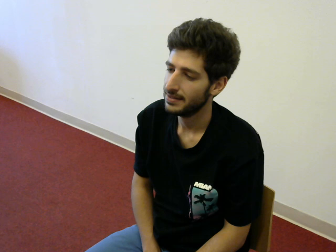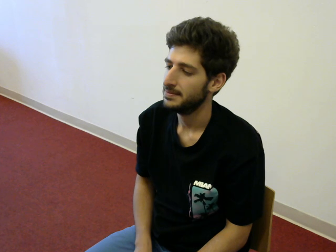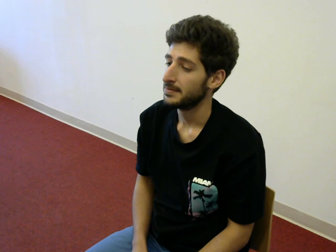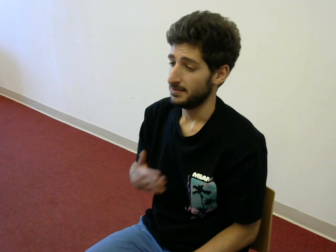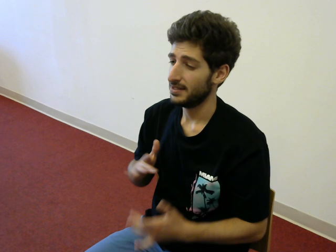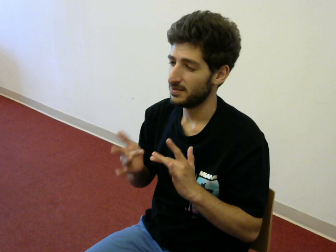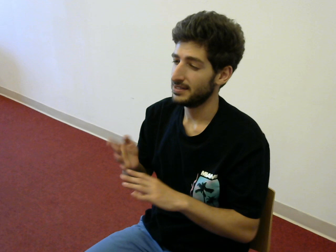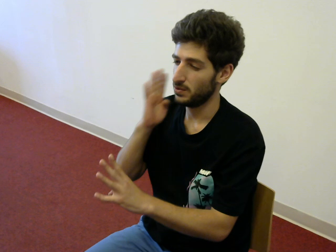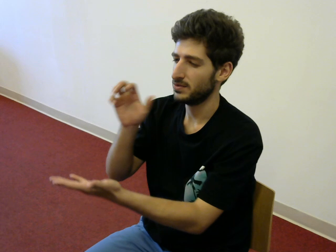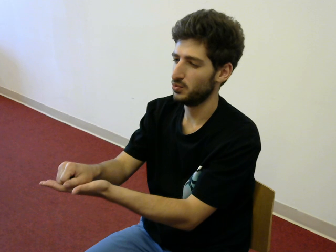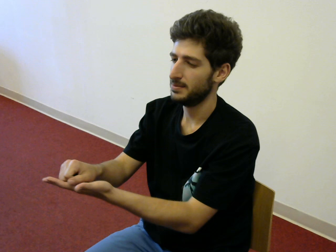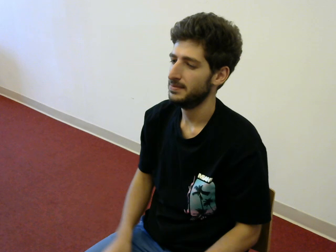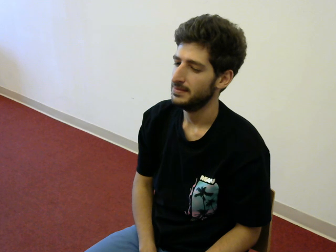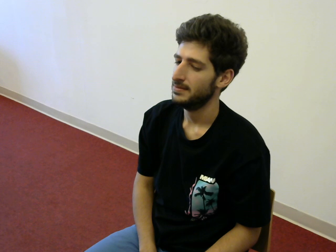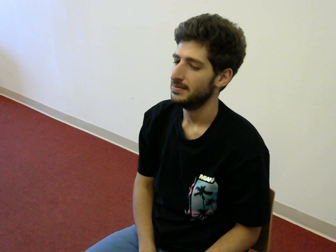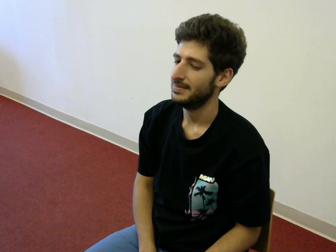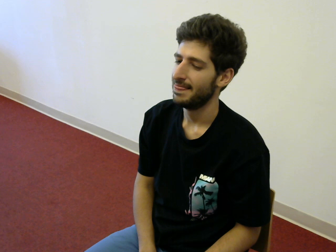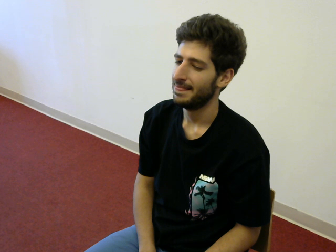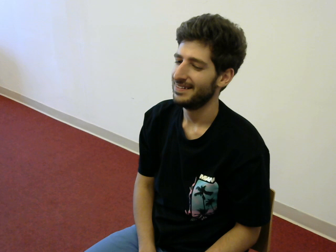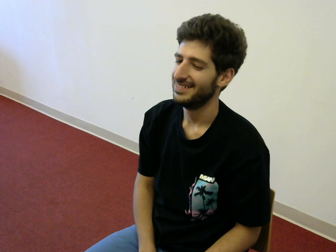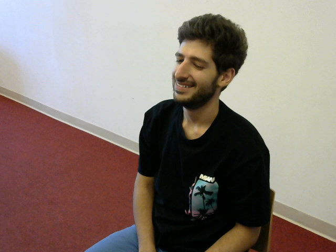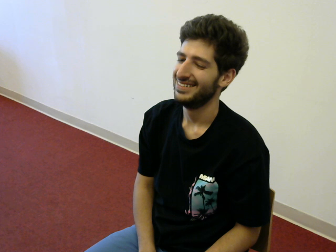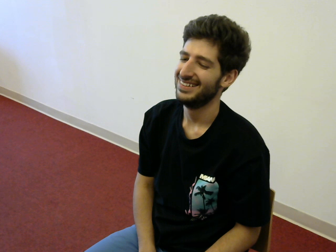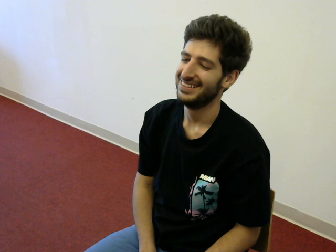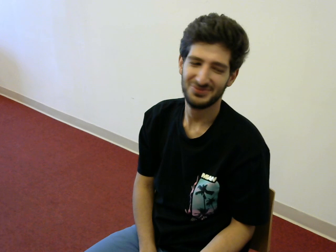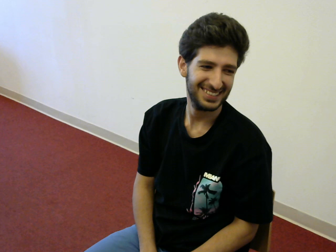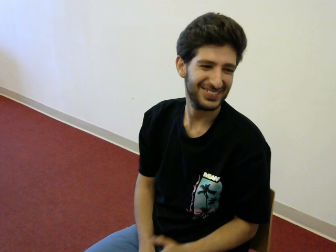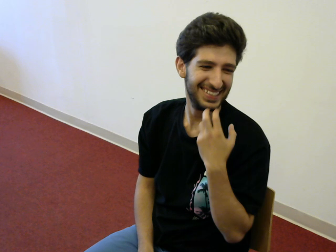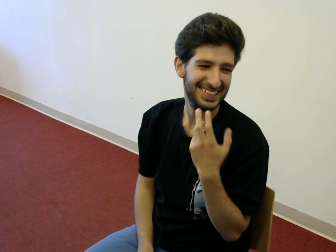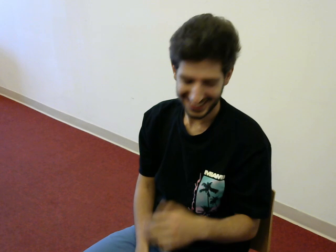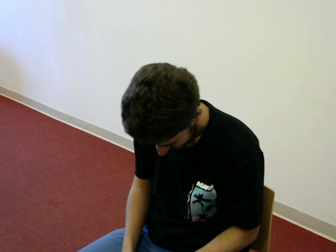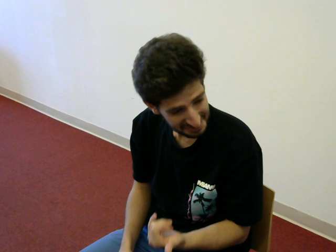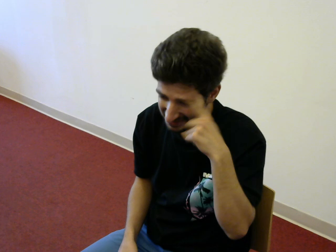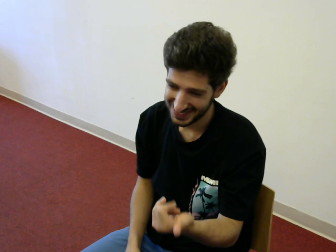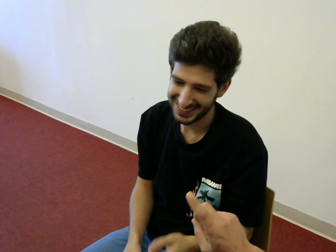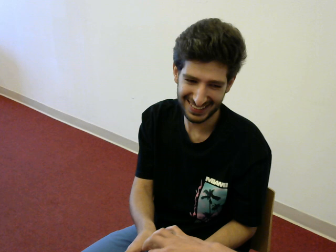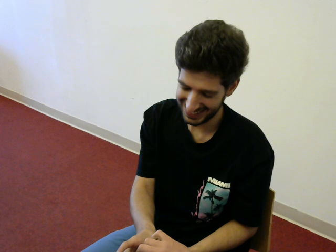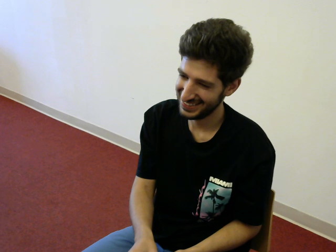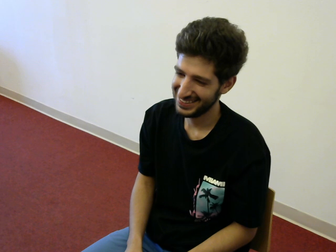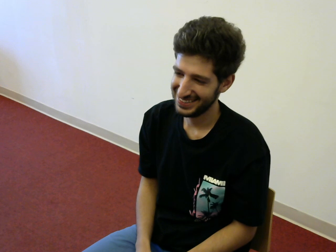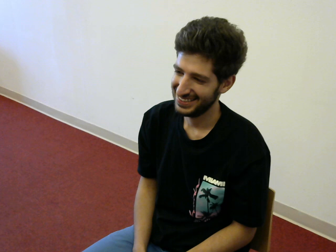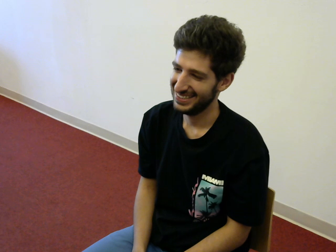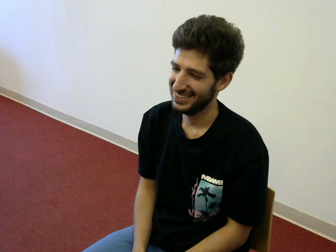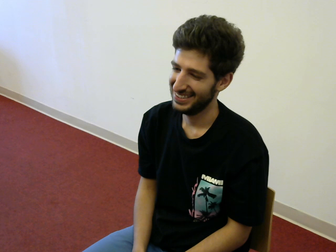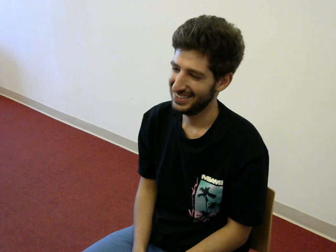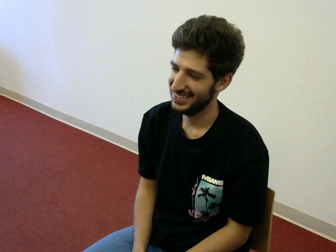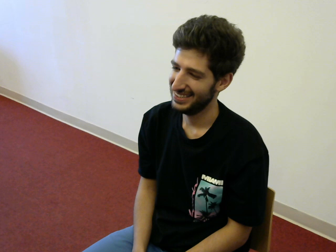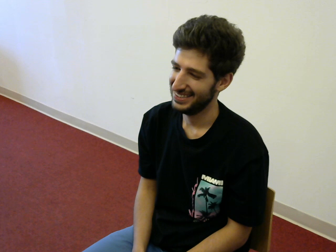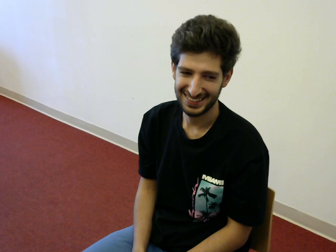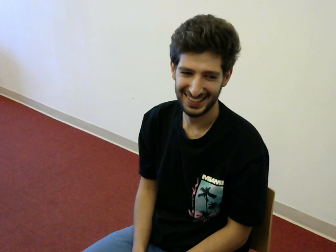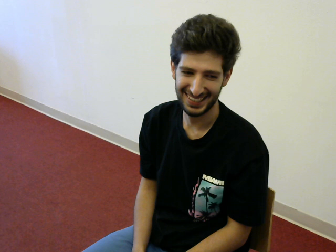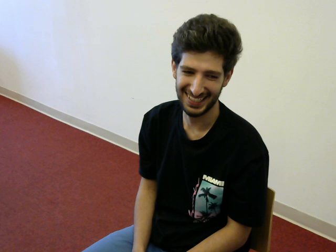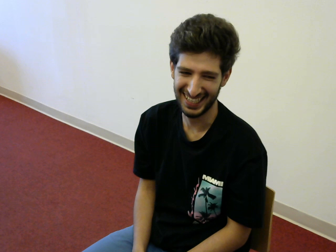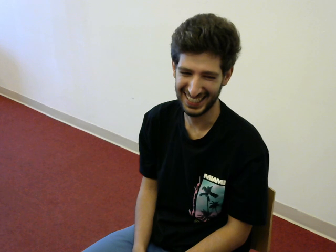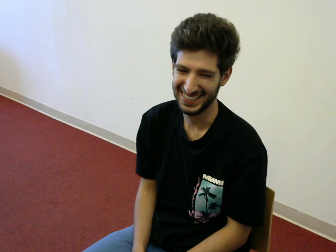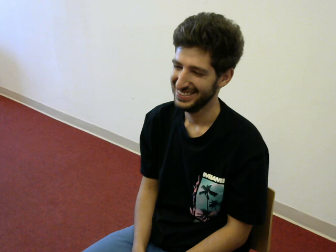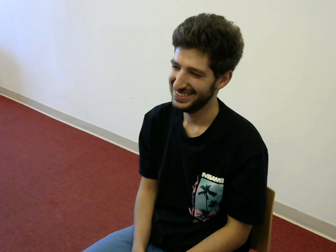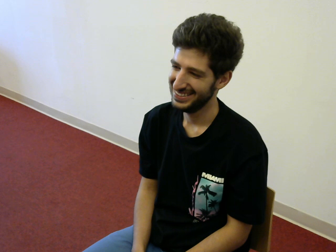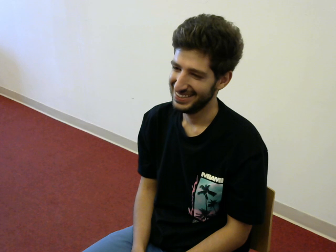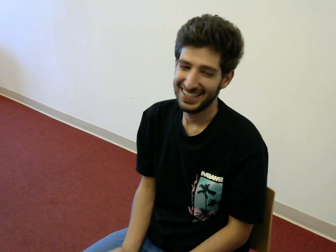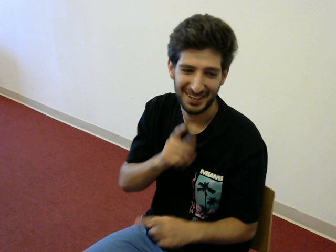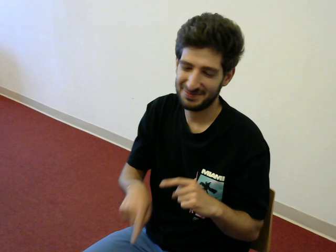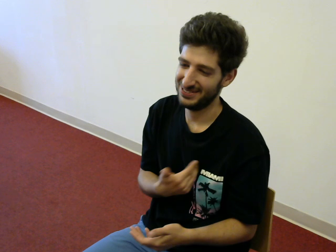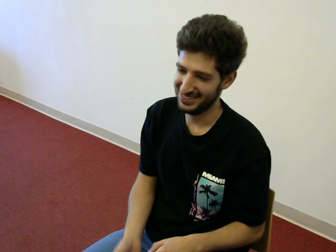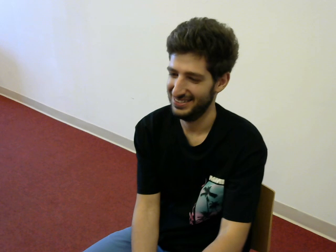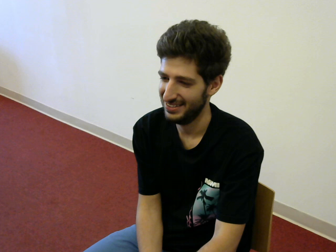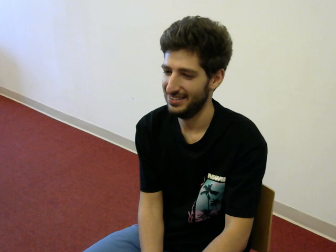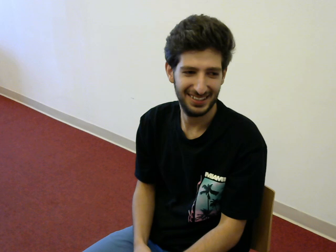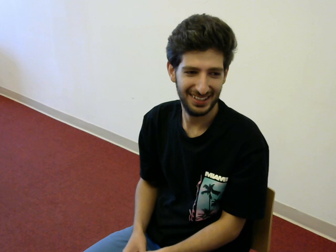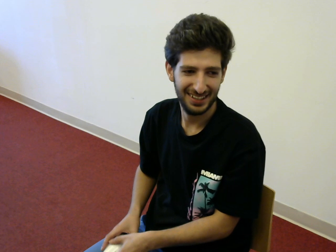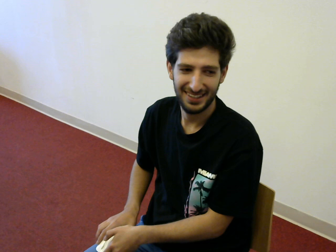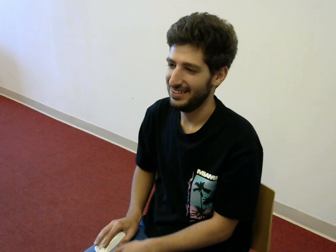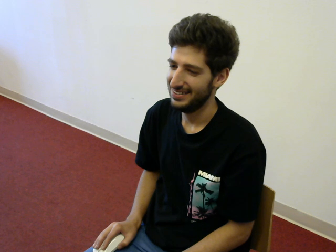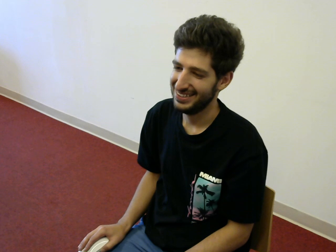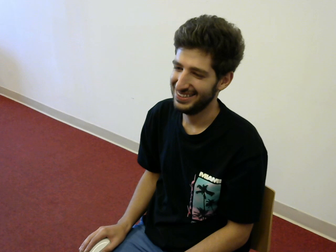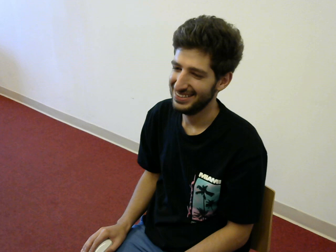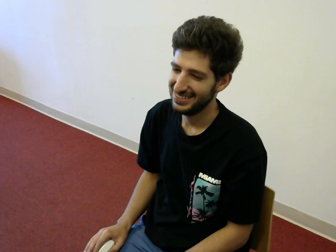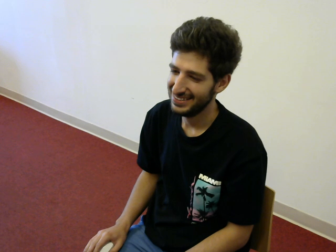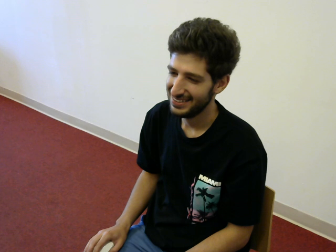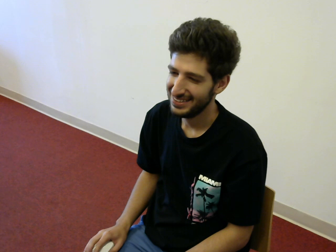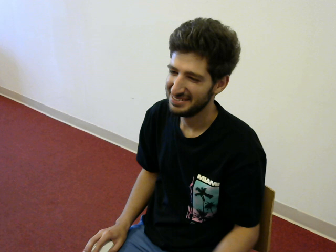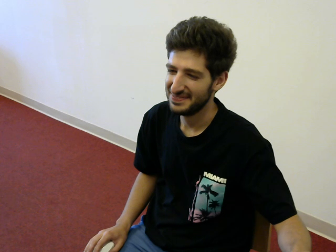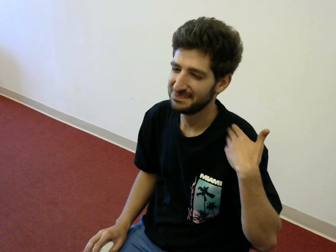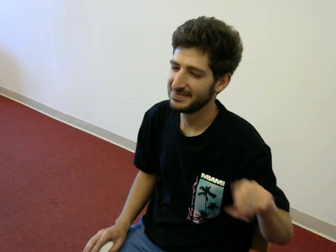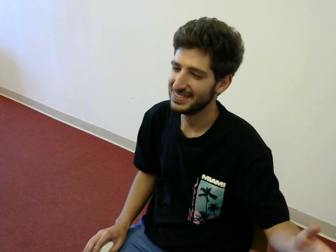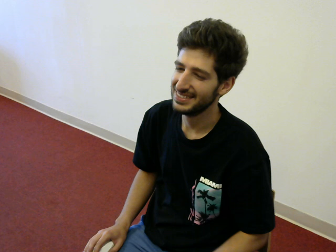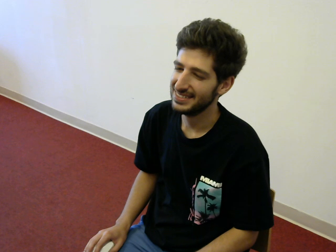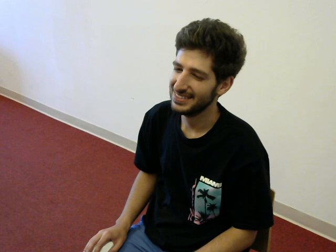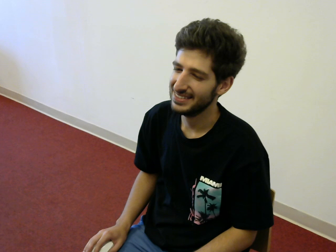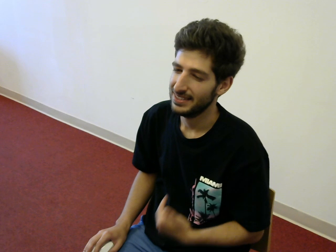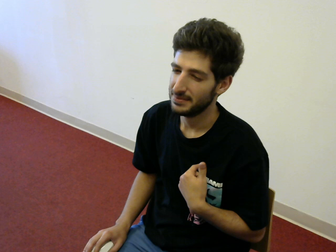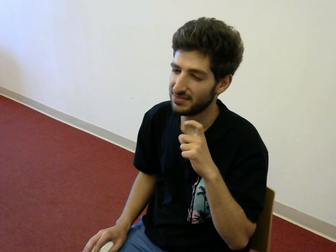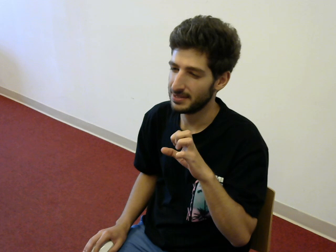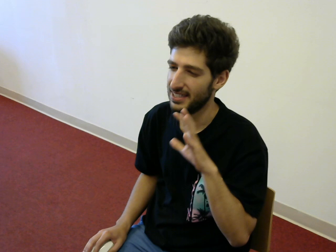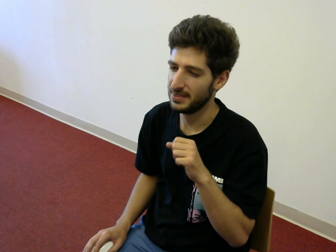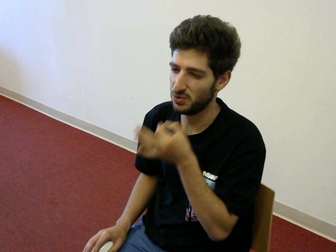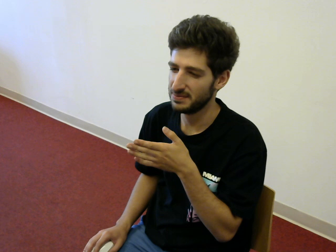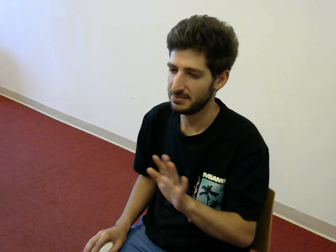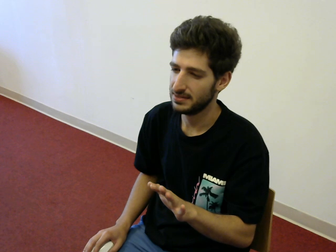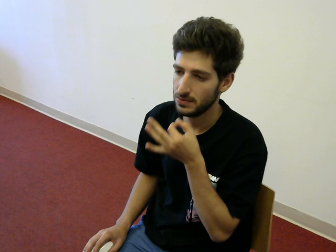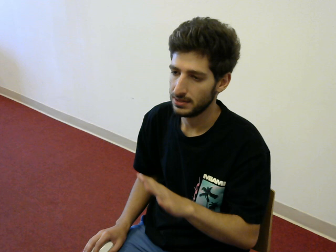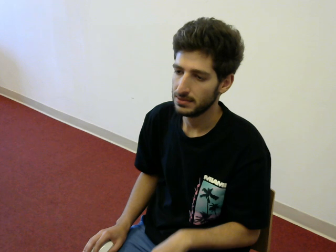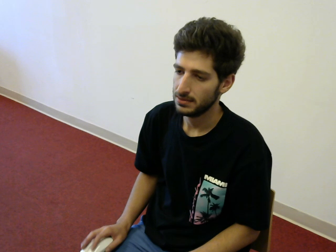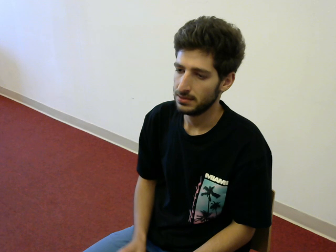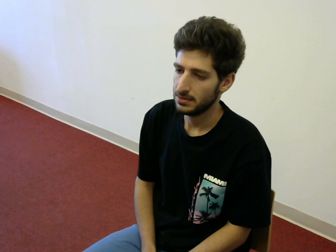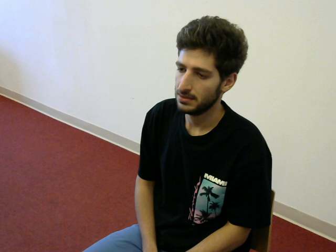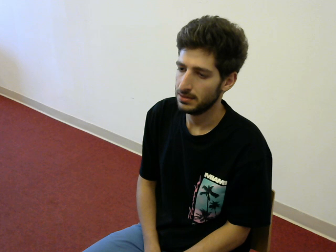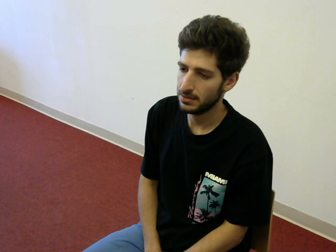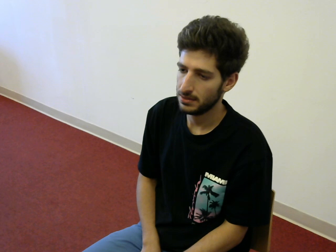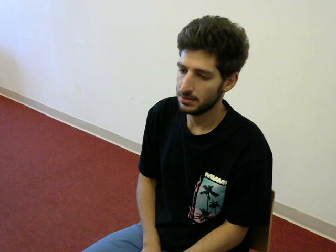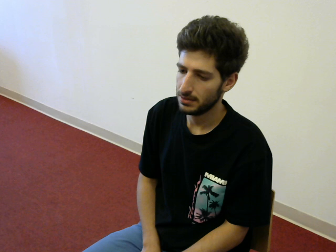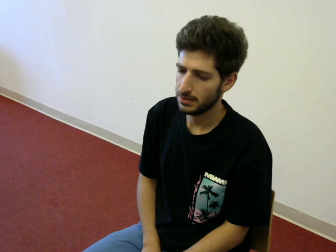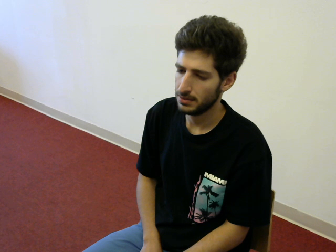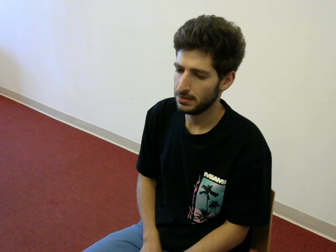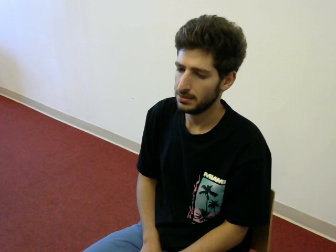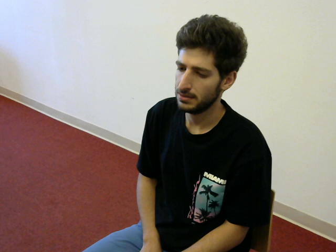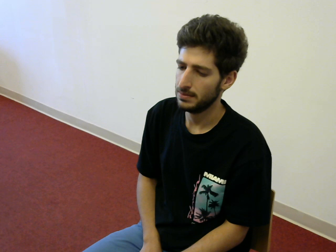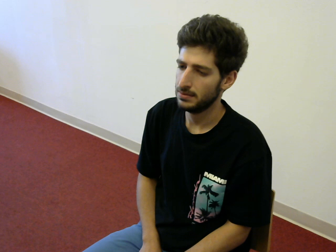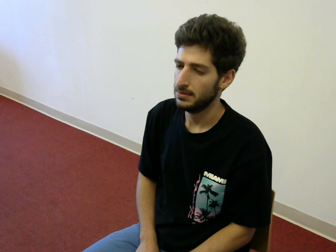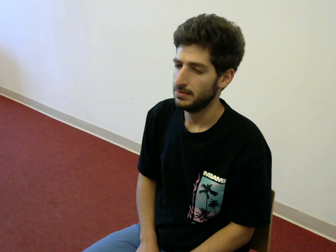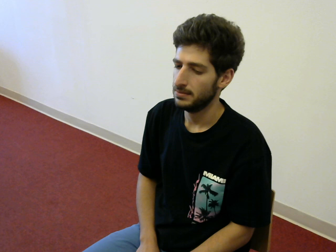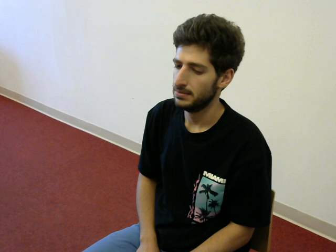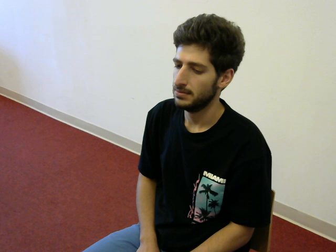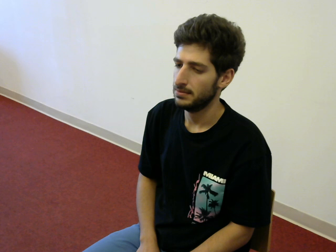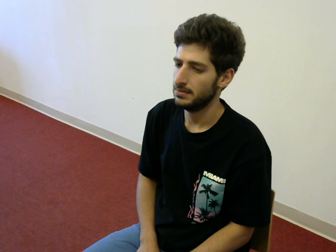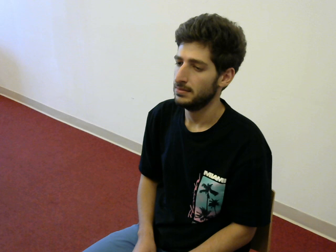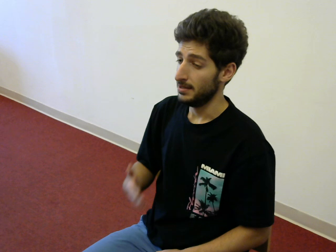Mən onlayn növbə götürmüşəm